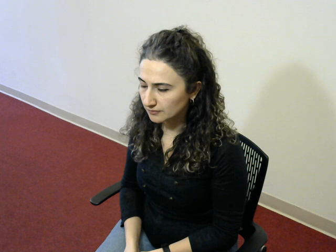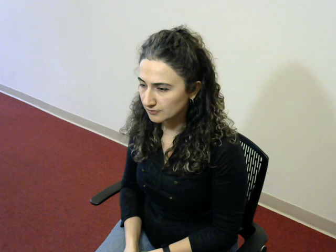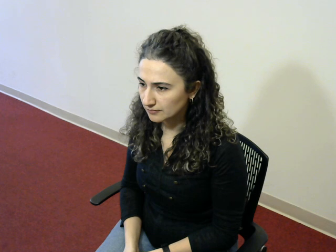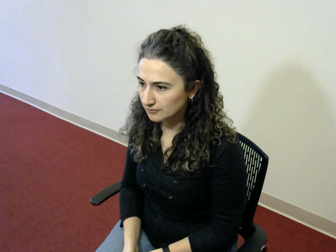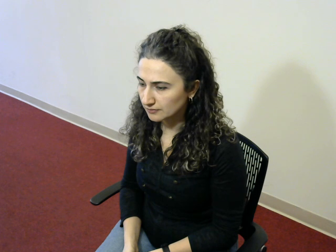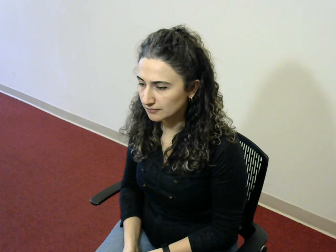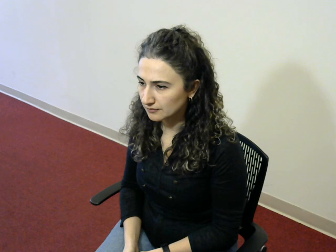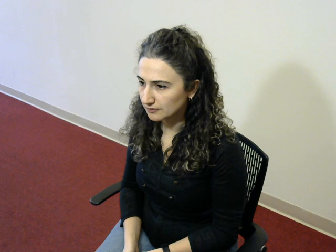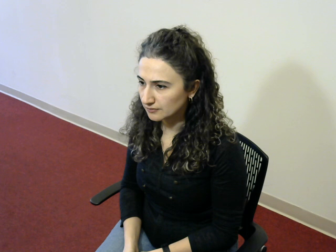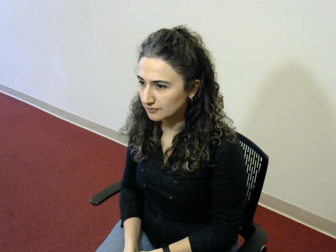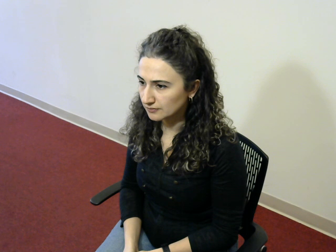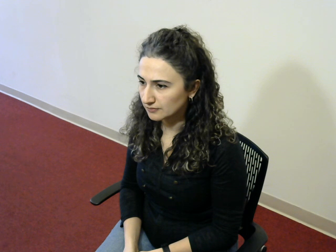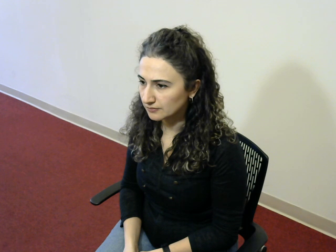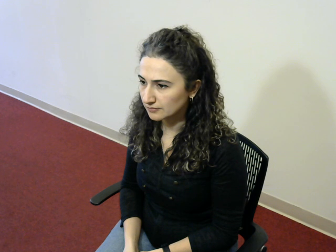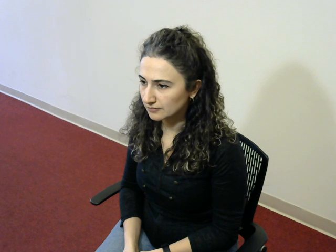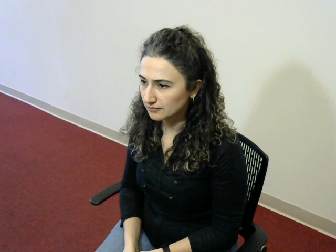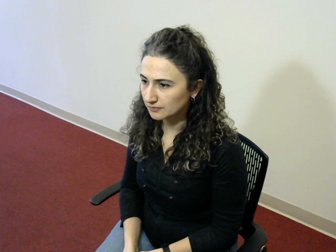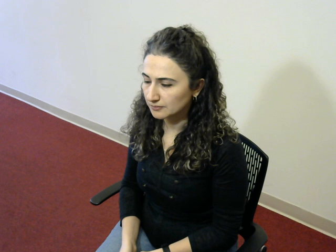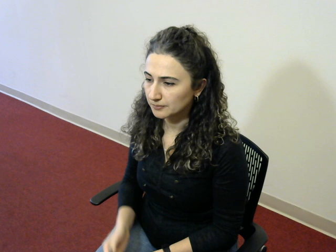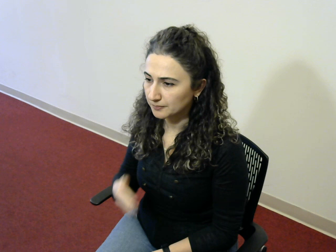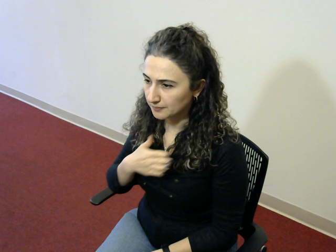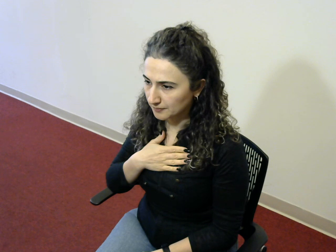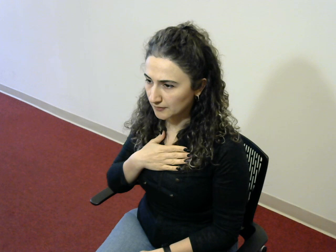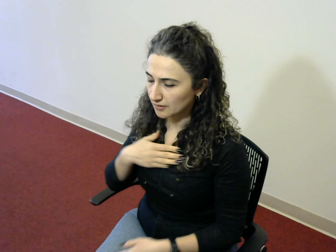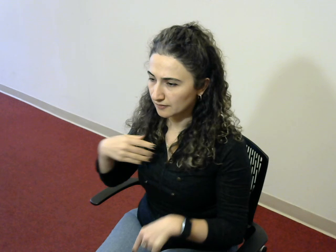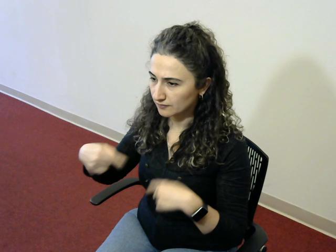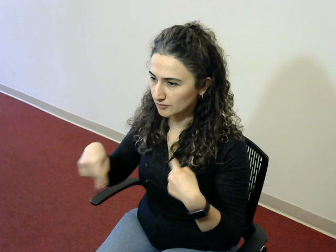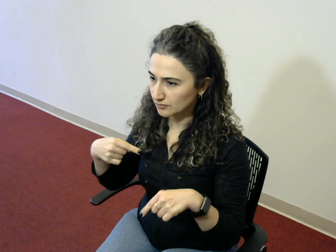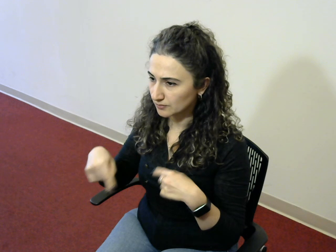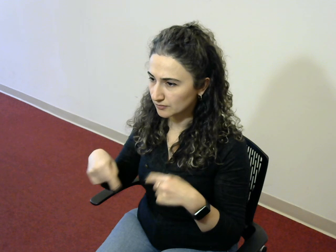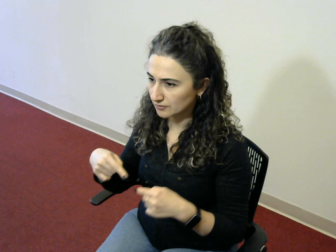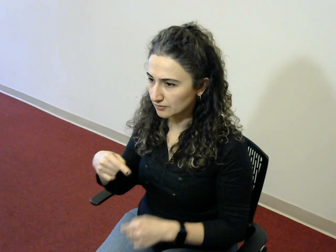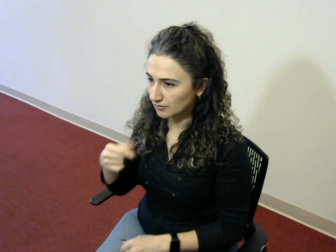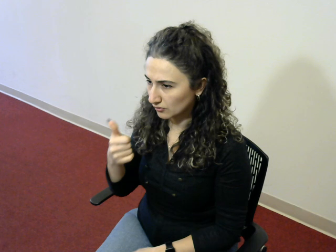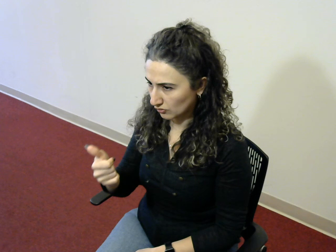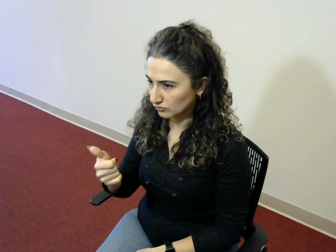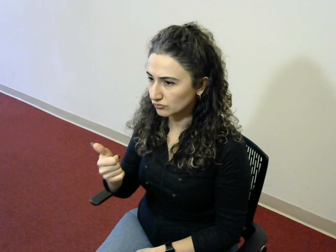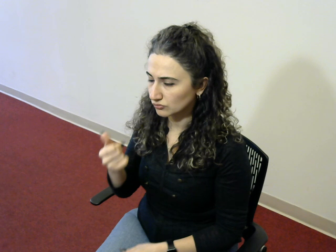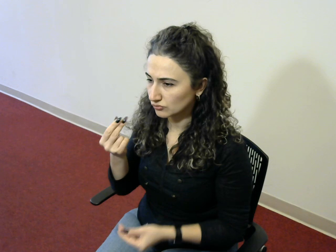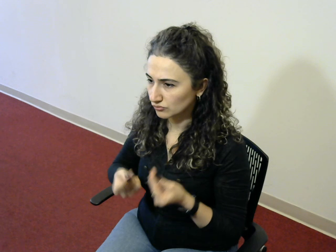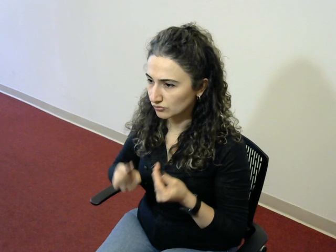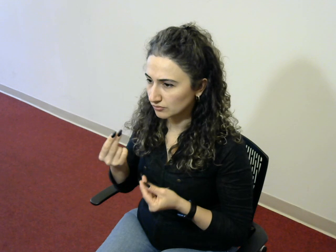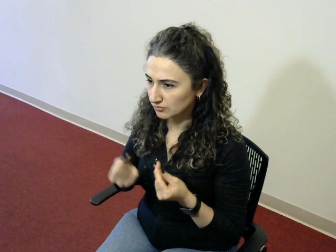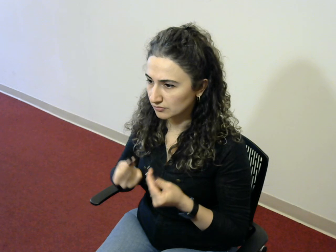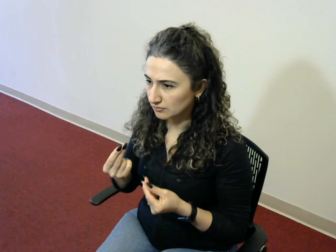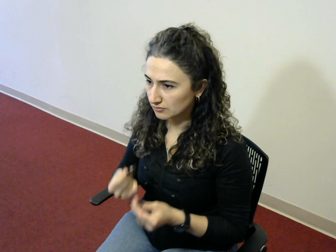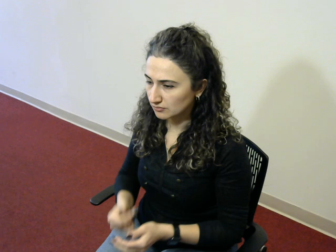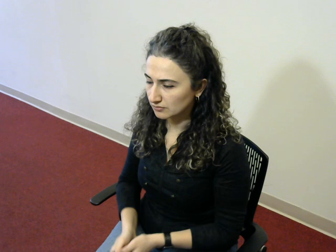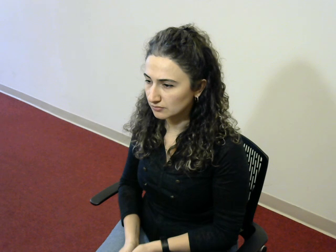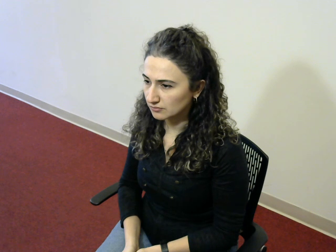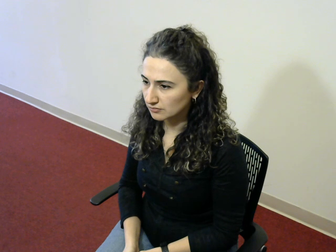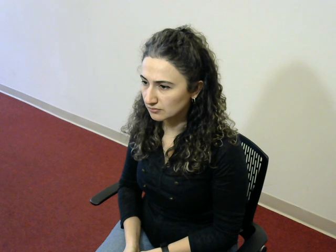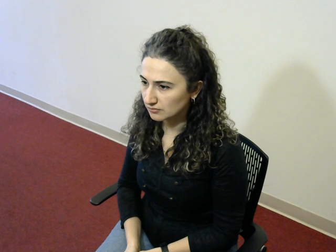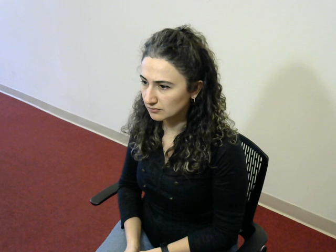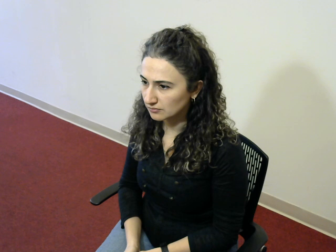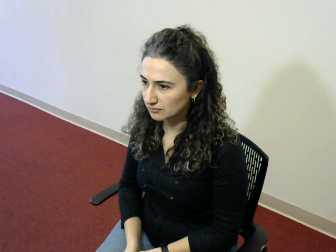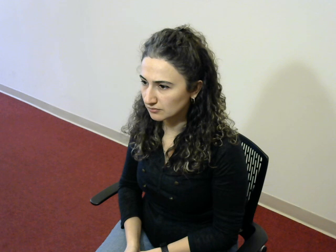Mən futbolu yaxşı oynayıram